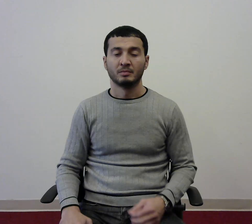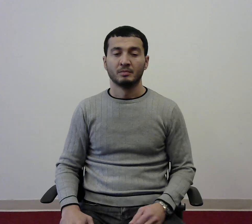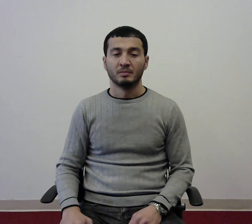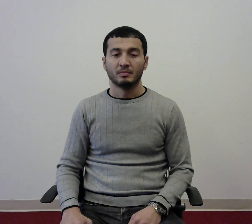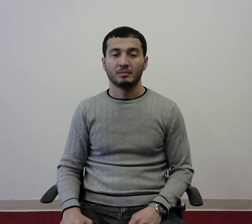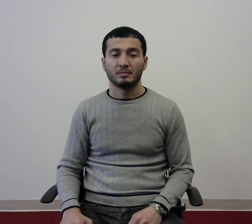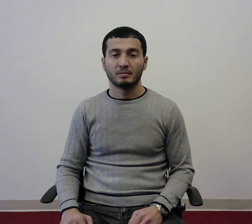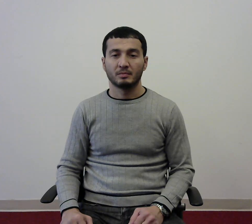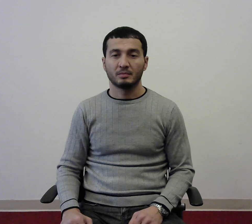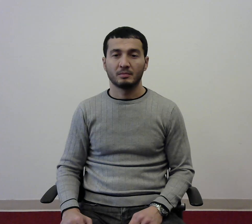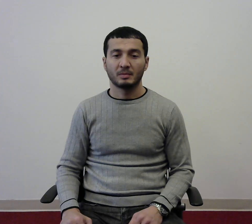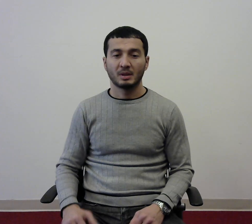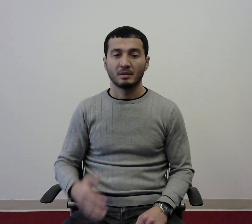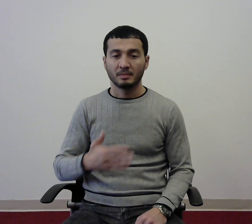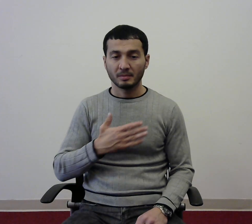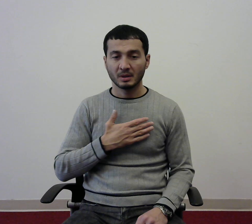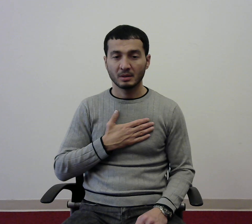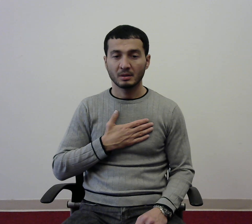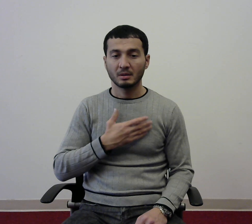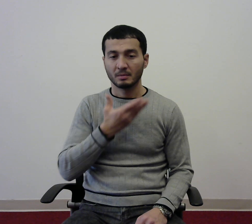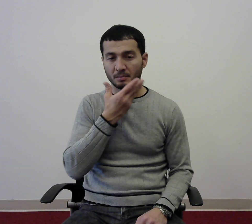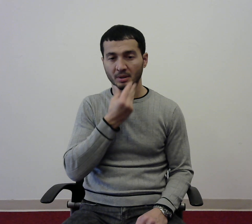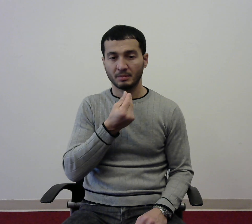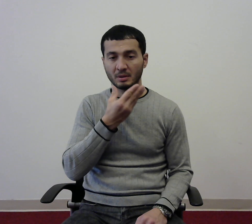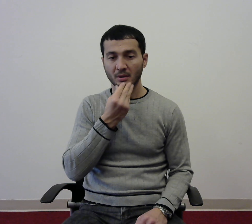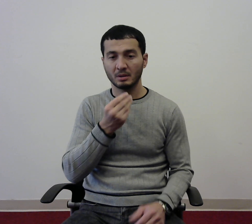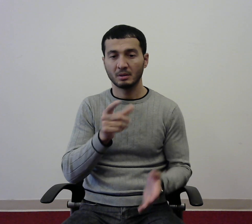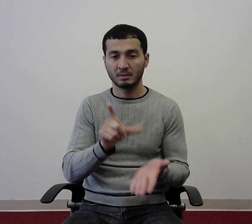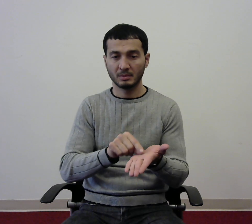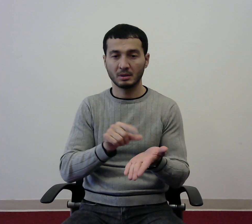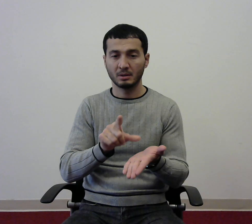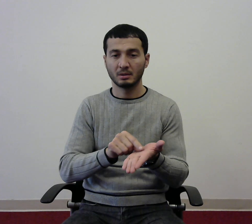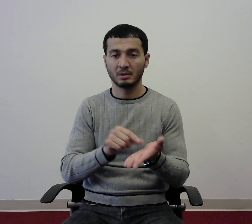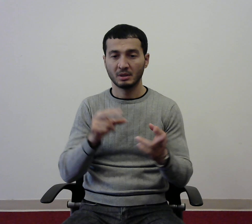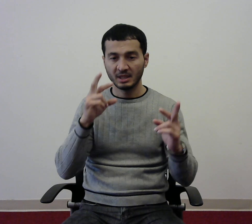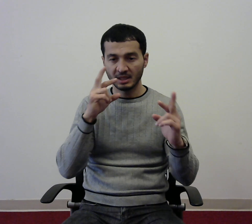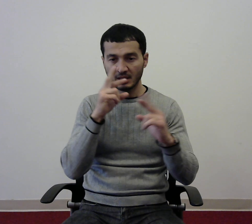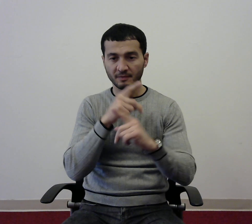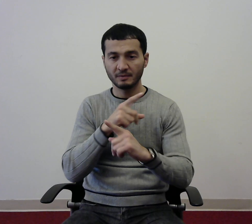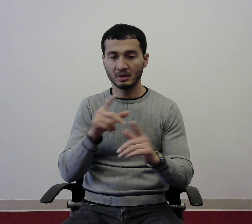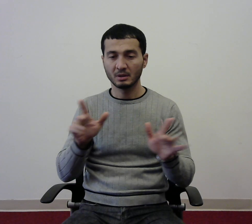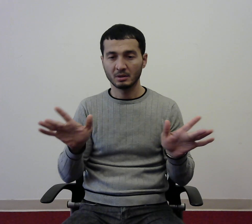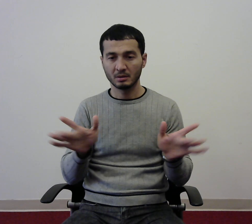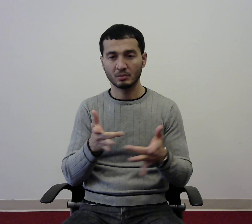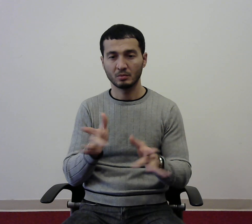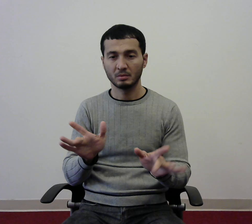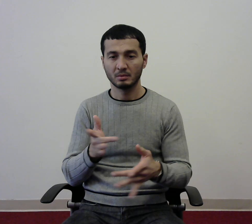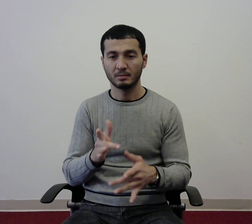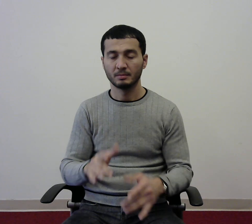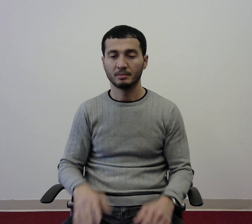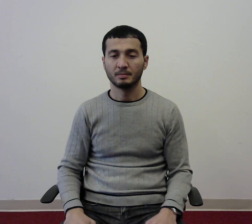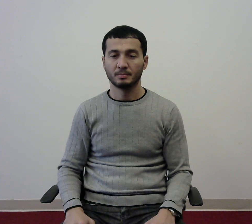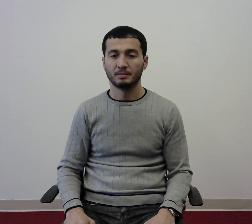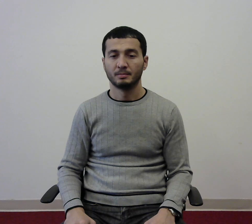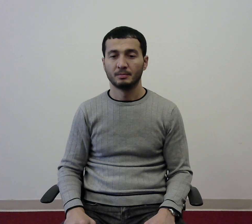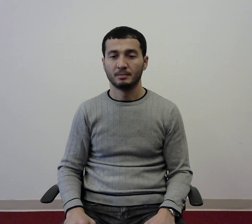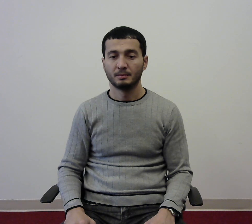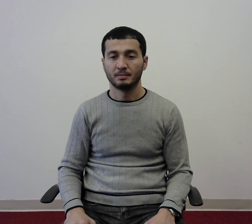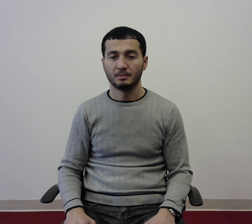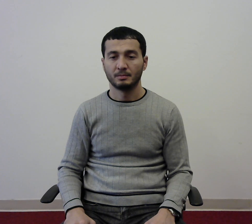Mənim babamın pensiyasını səhv hesablayıblar